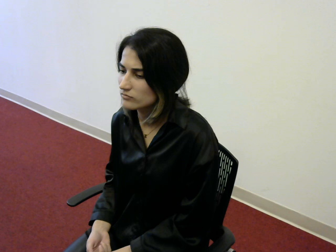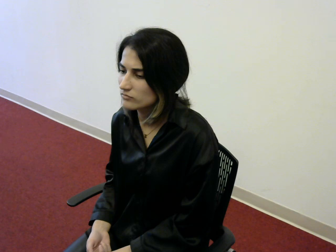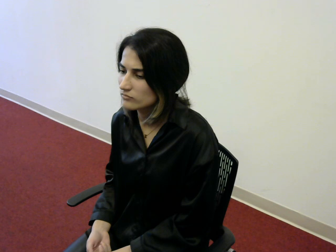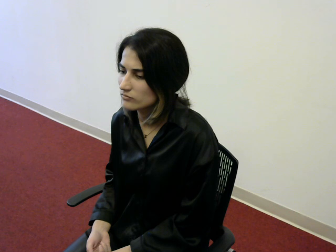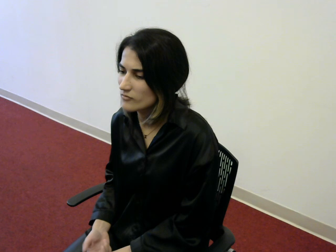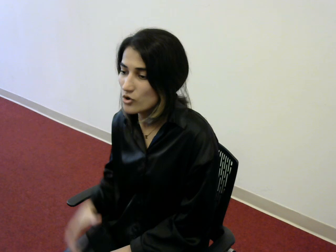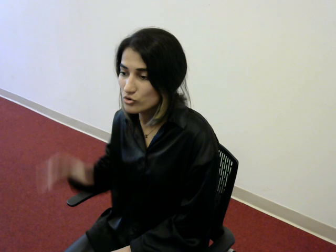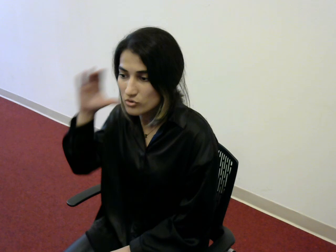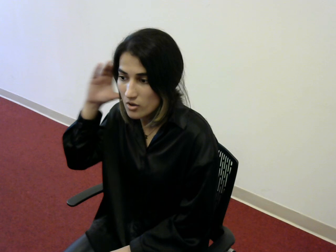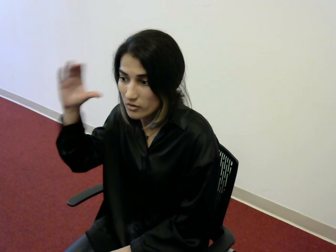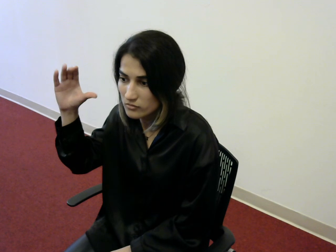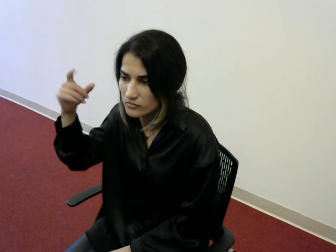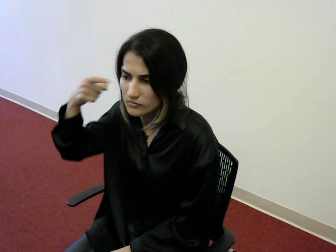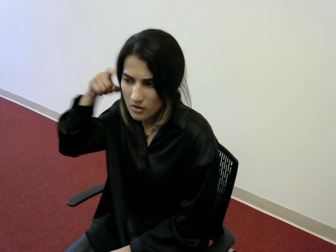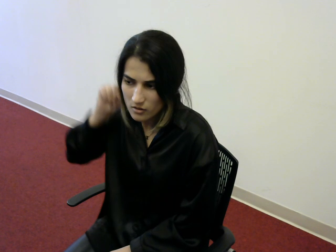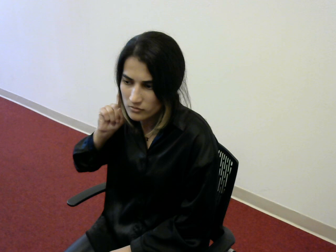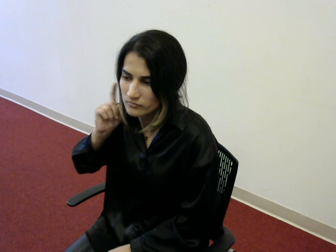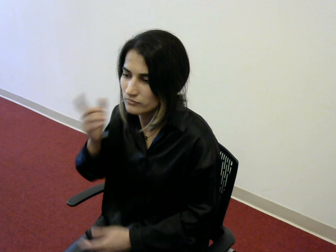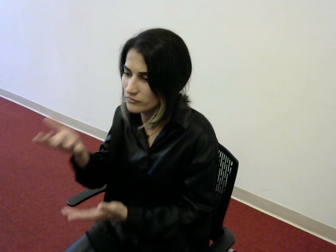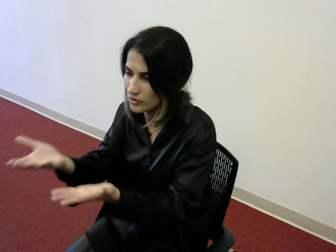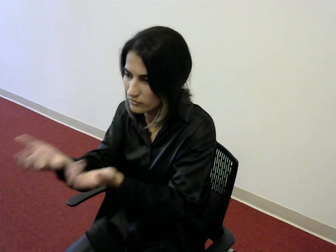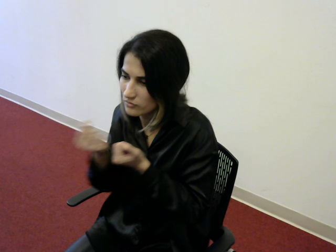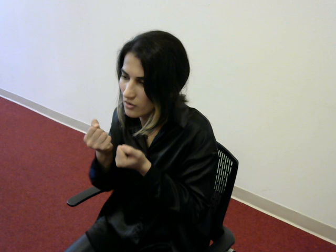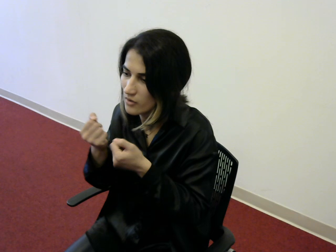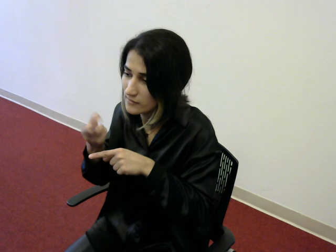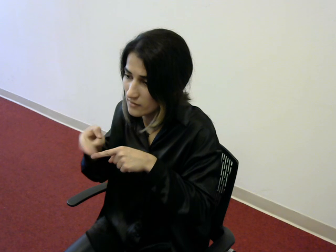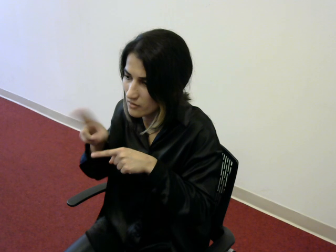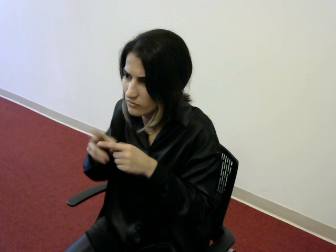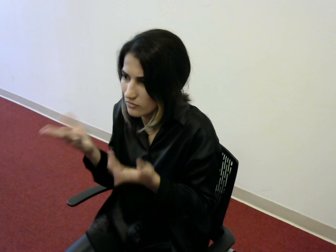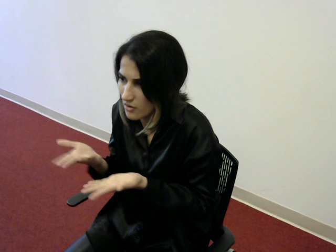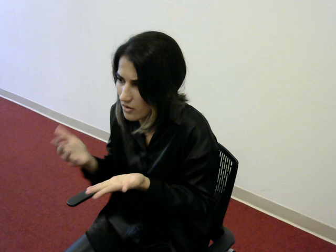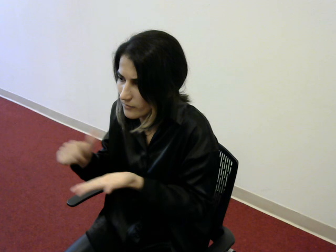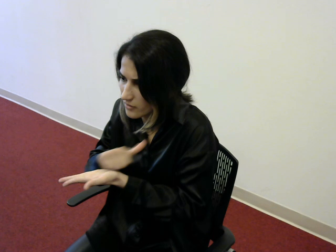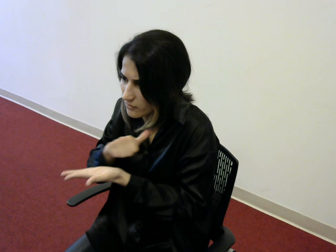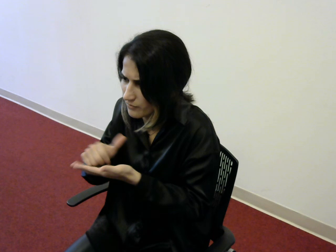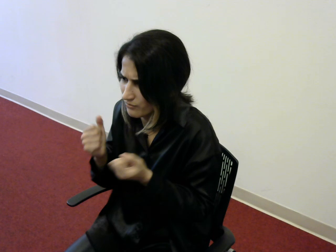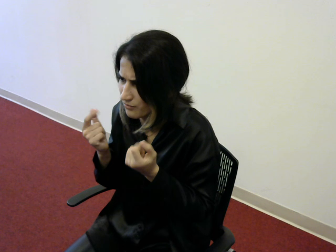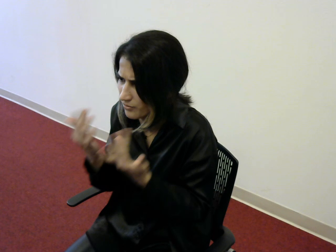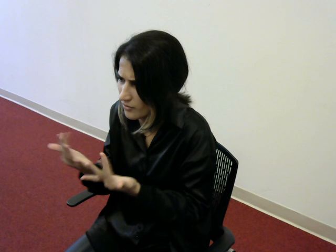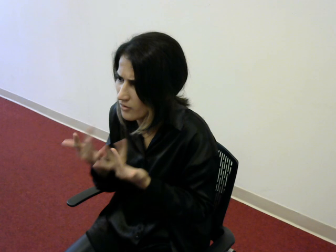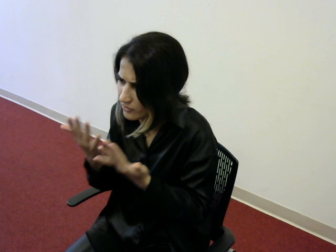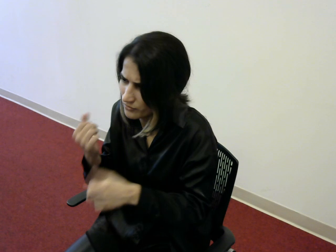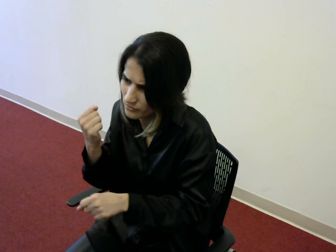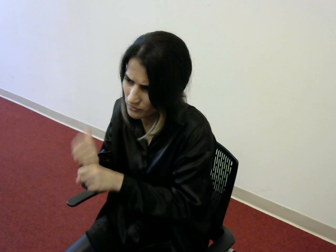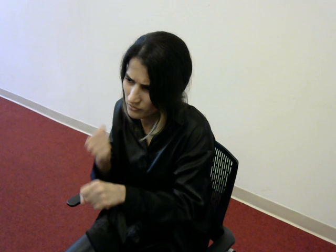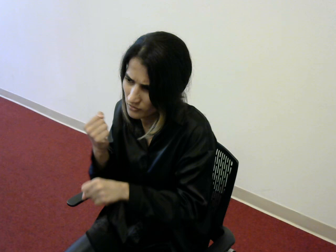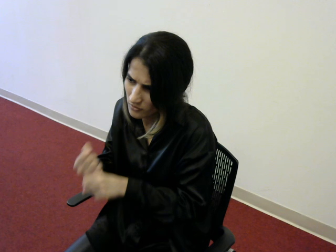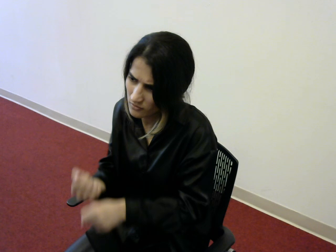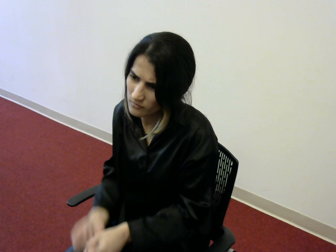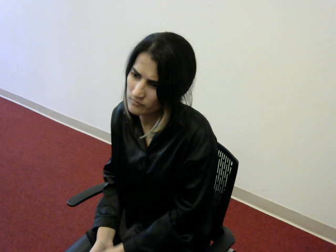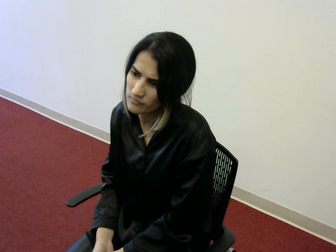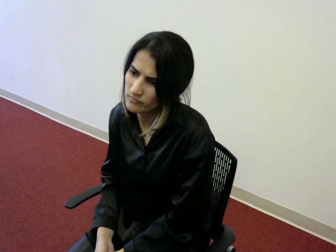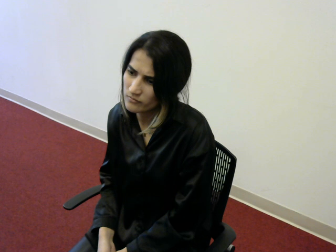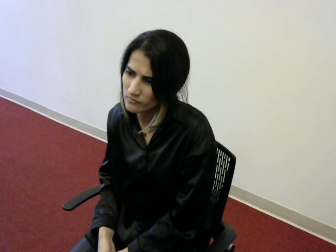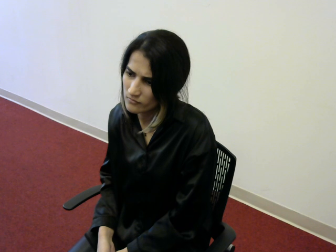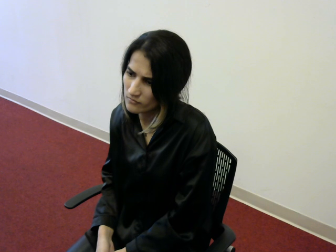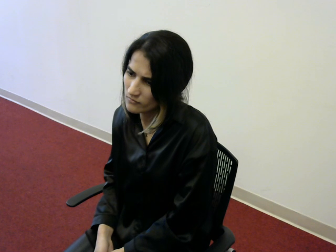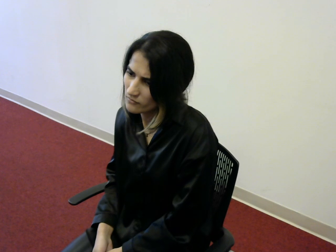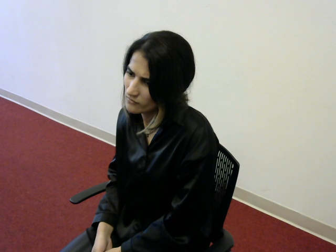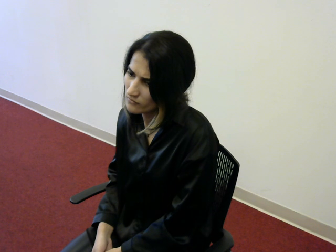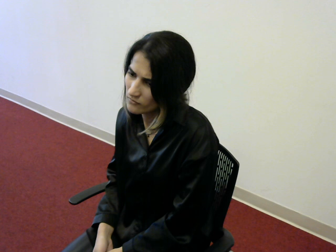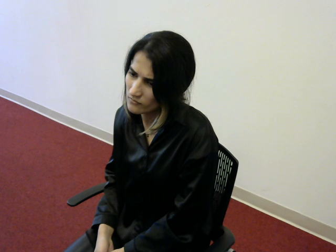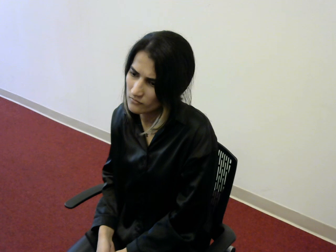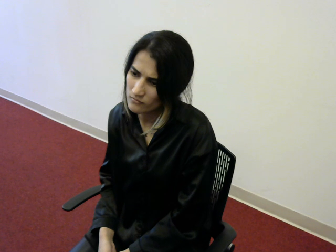Eşitmə aparatı alınması üçün hansı sənədlər tələb edilir?